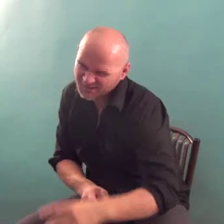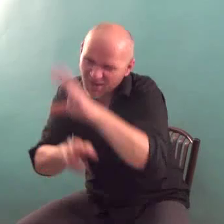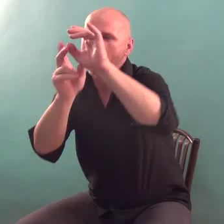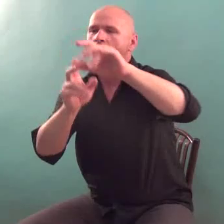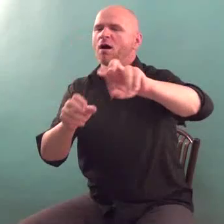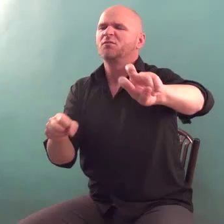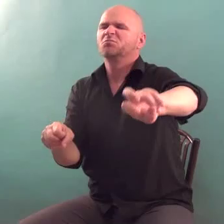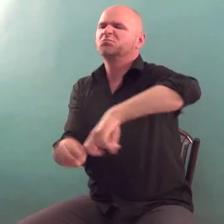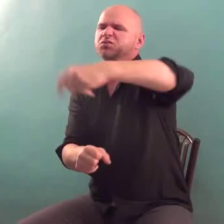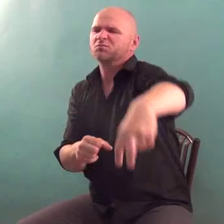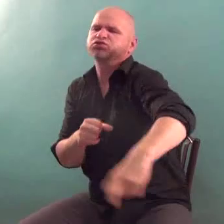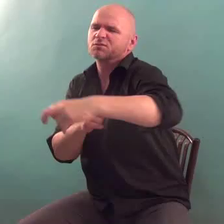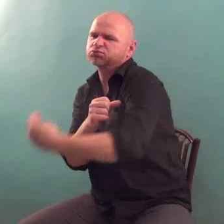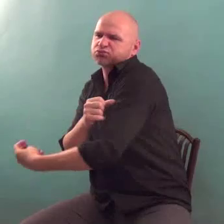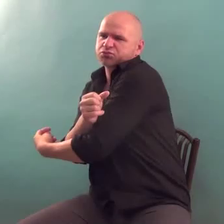Wchodzi do środka, ale ktoś go z niego wyrzuca i kot upada na ziemię.